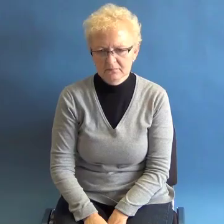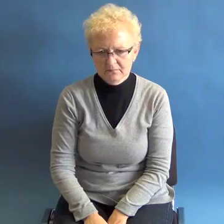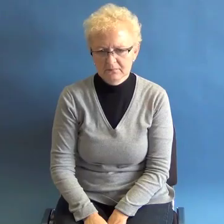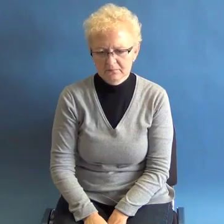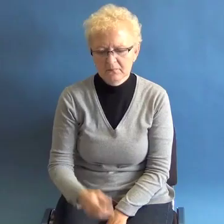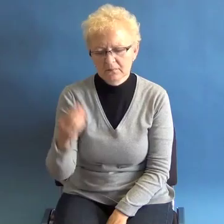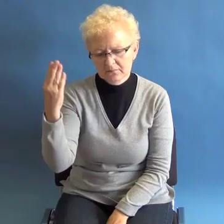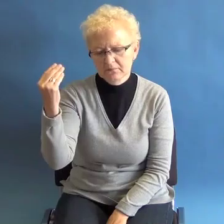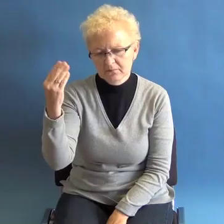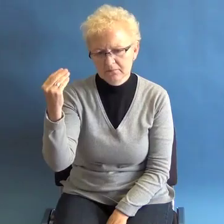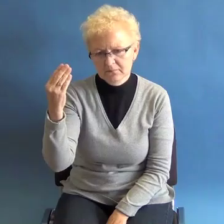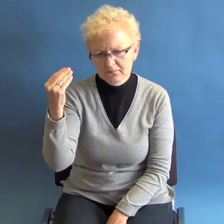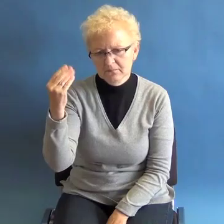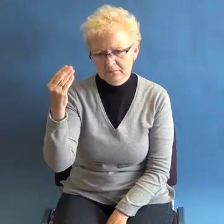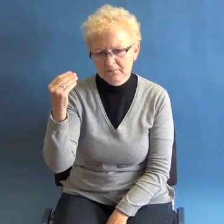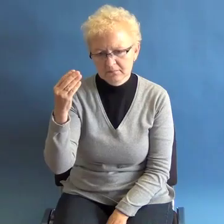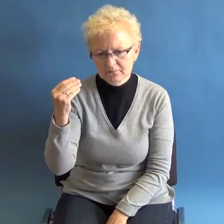Migające światło.